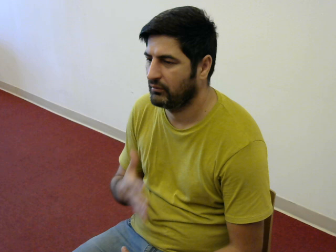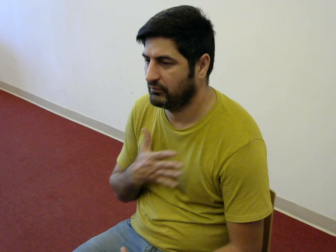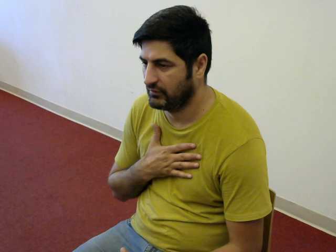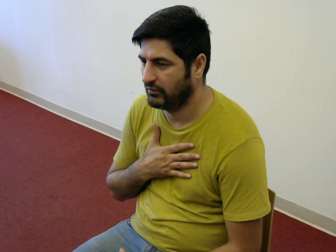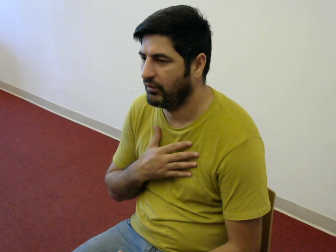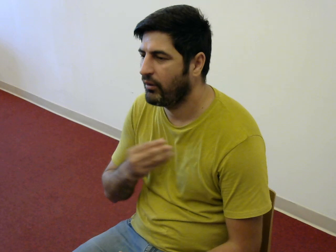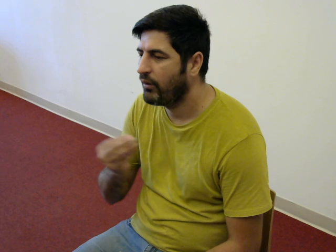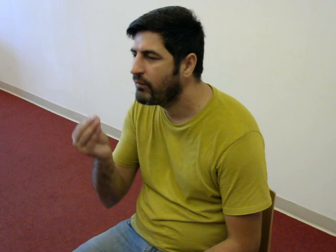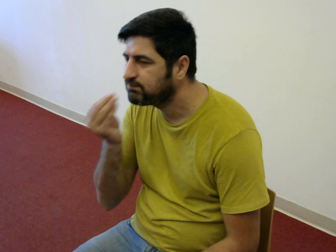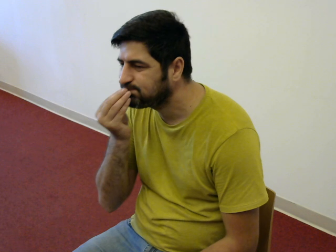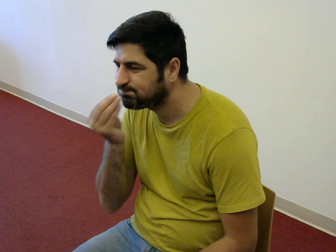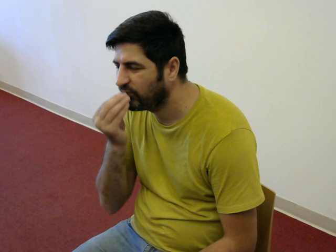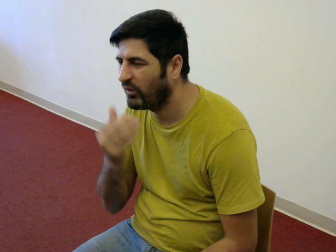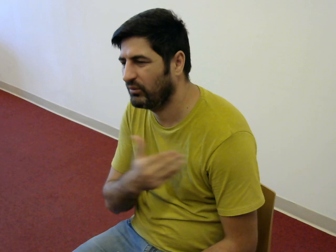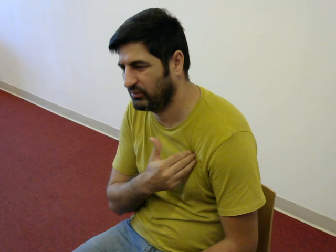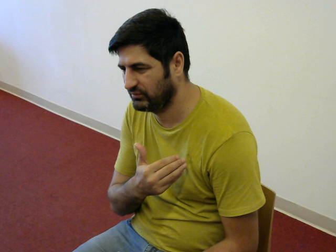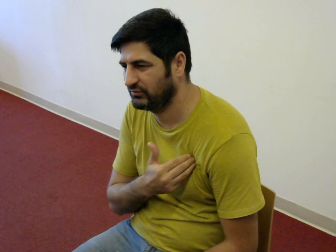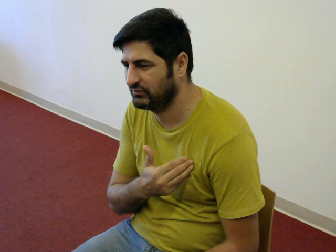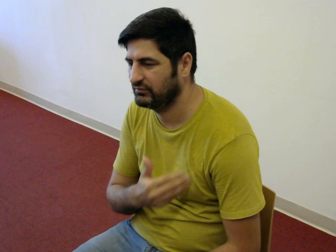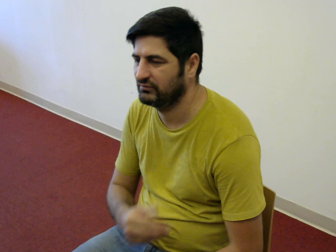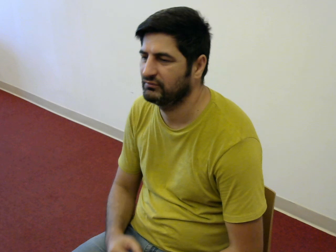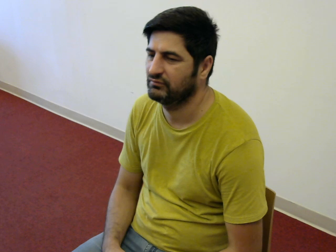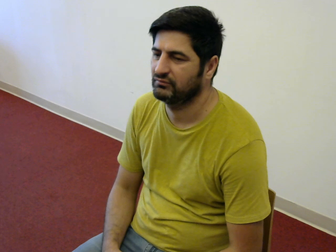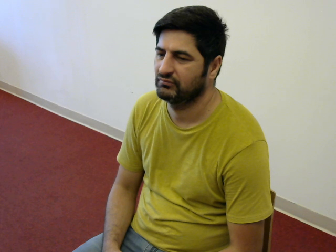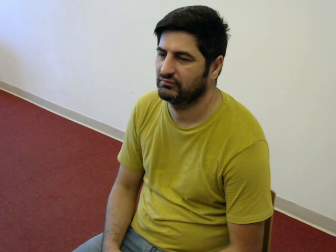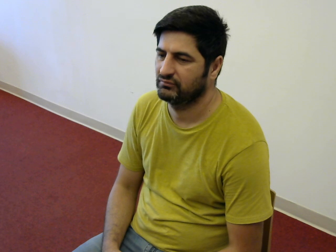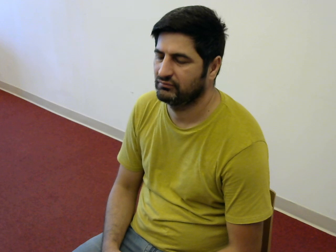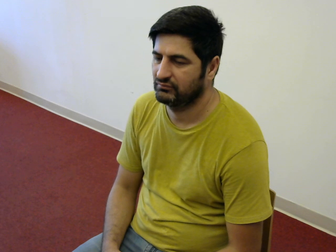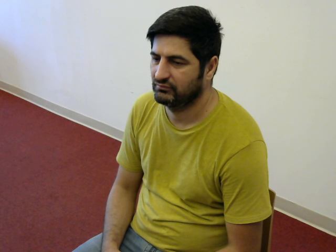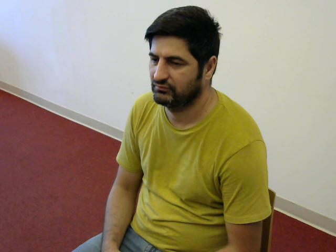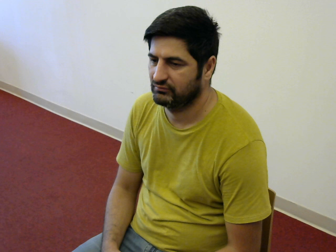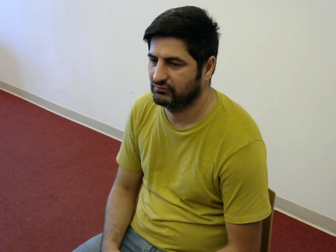Mən yemək istəyirəm